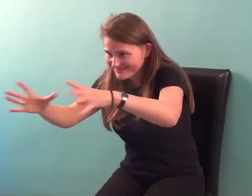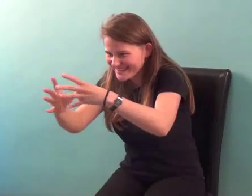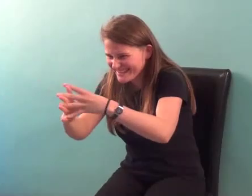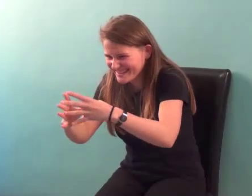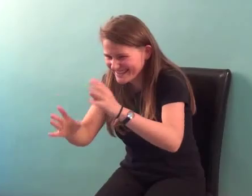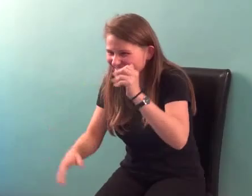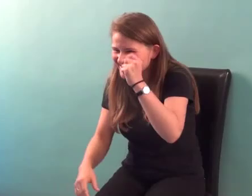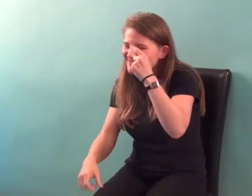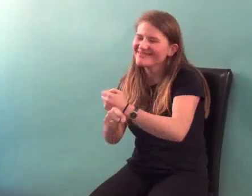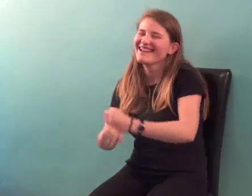I jutro rano do pracy padnięta.